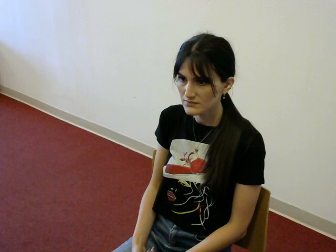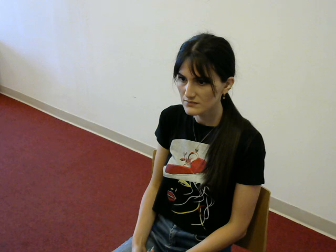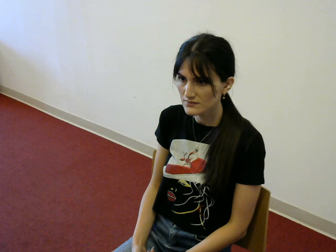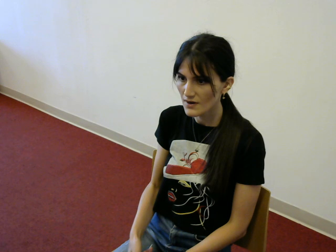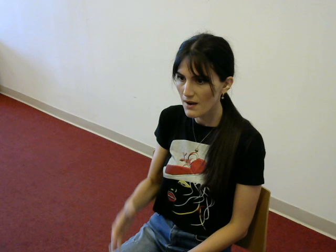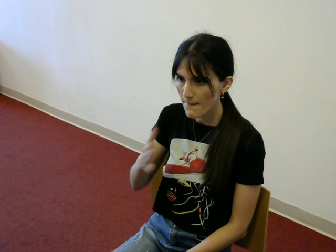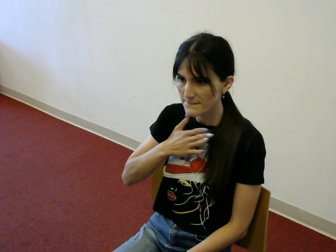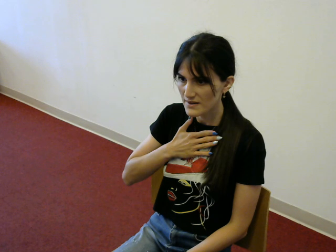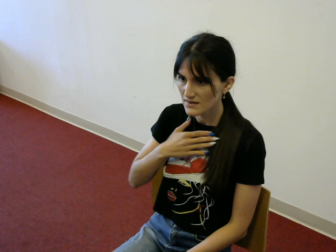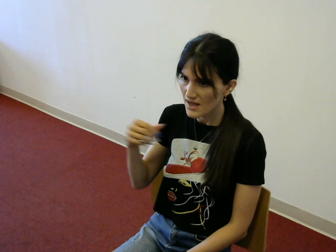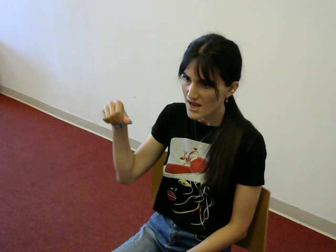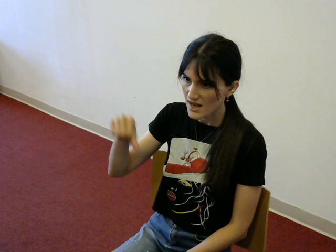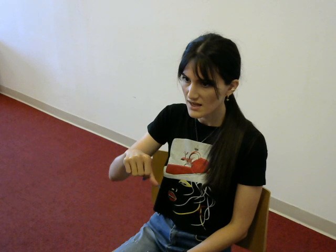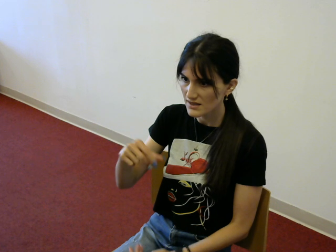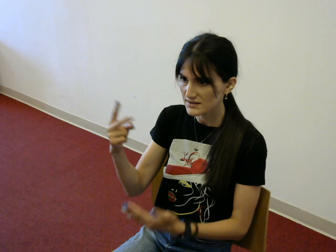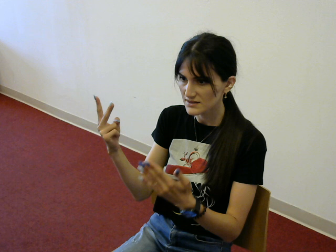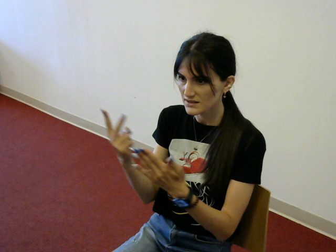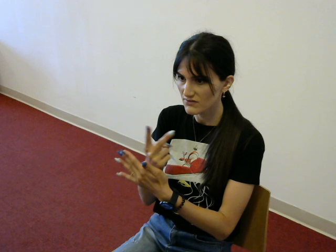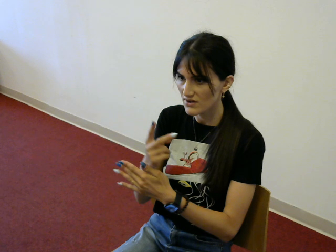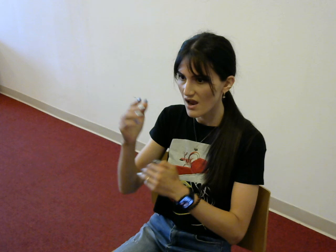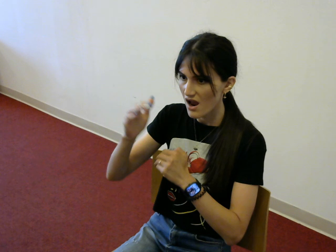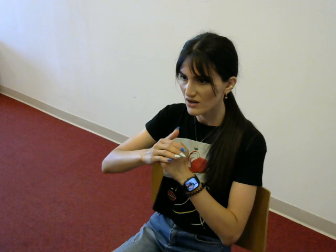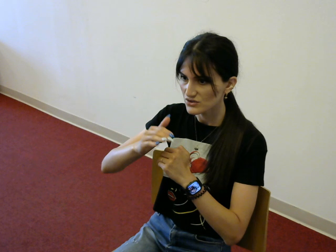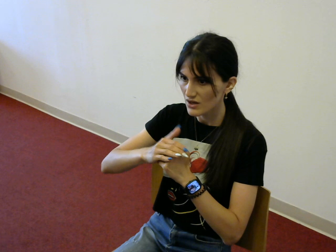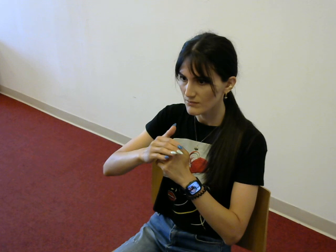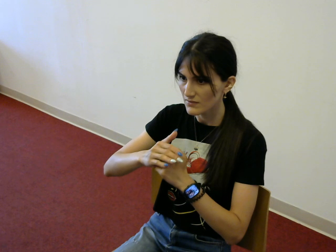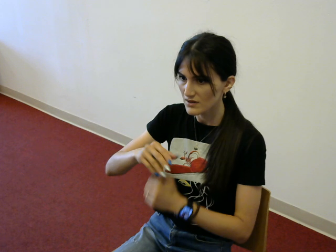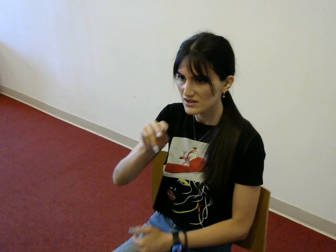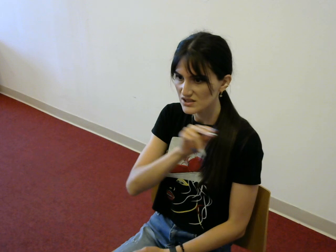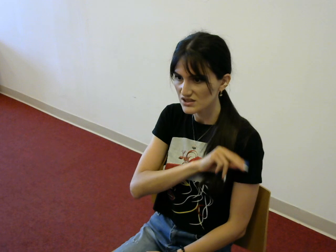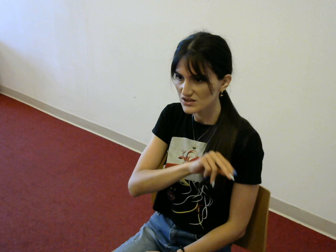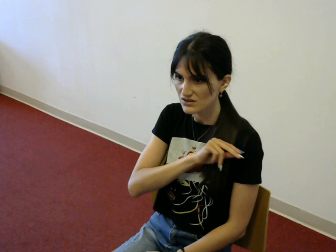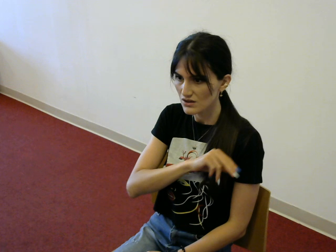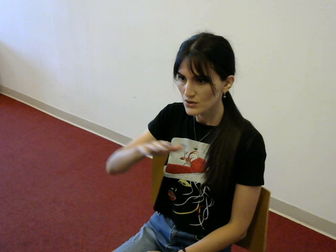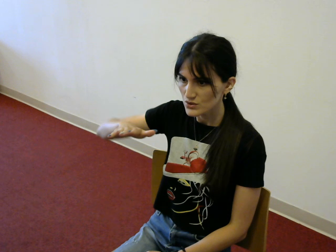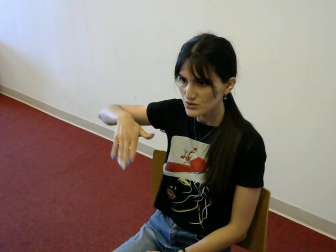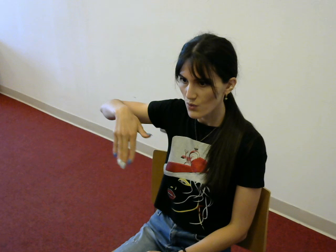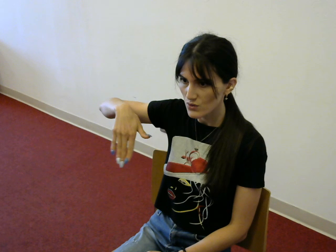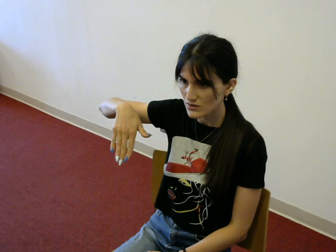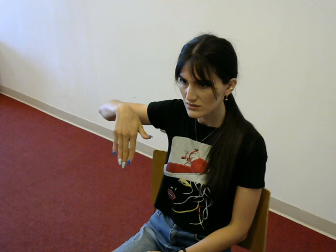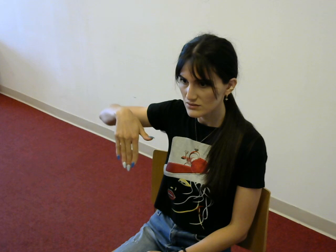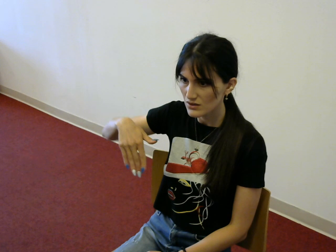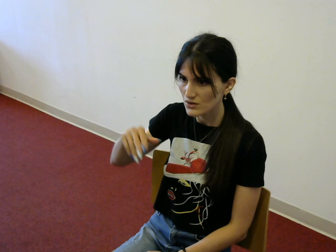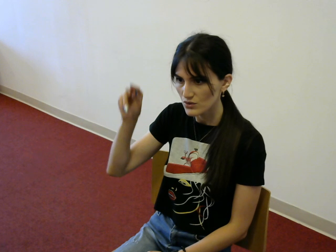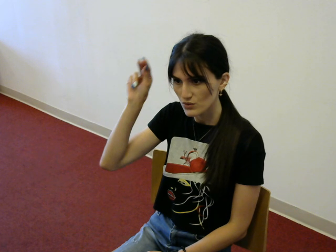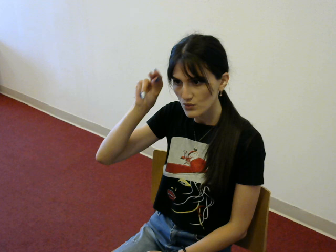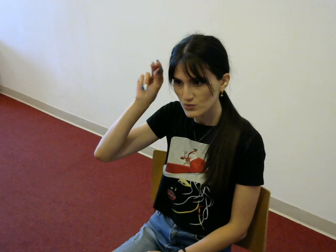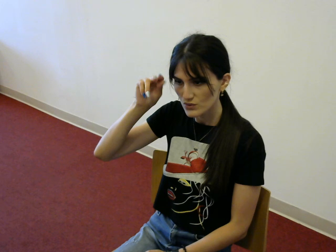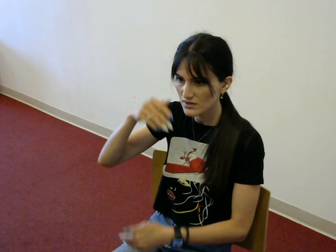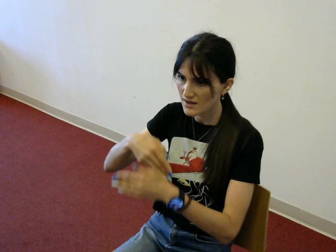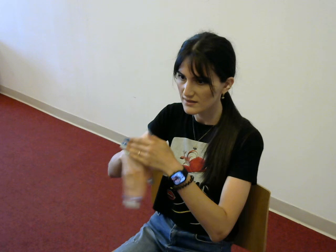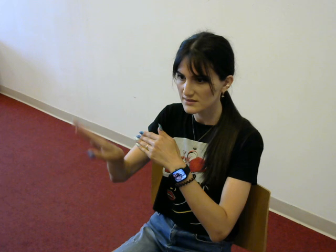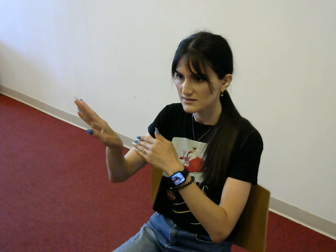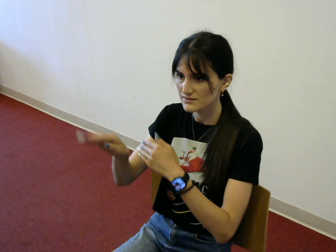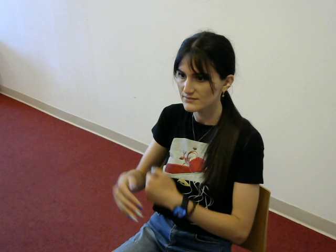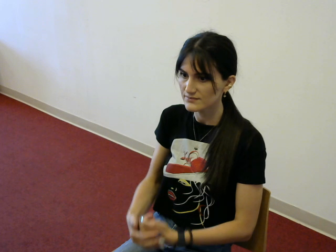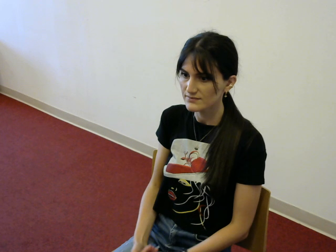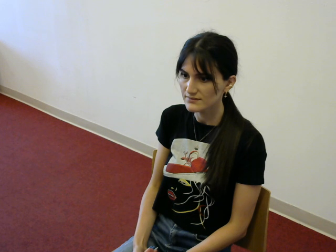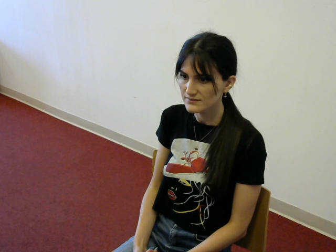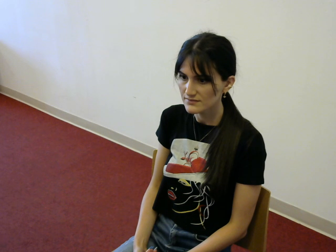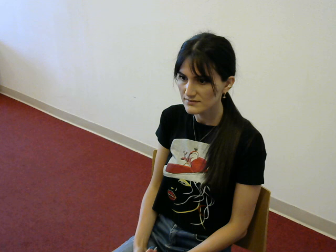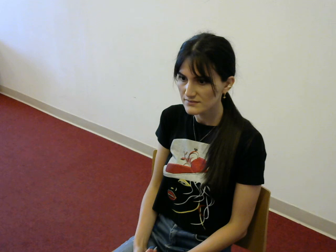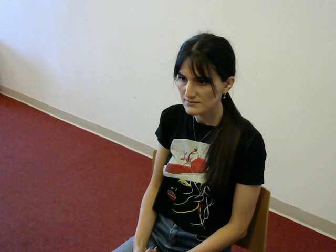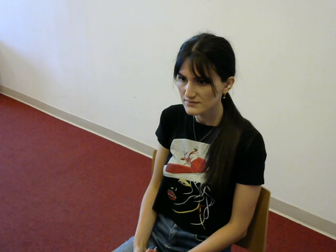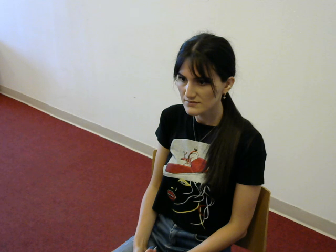Mən həftədə 2 dəfə axşam işdən sonra kursa gedirəm